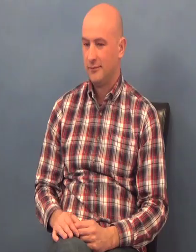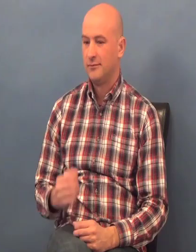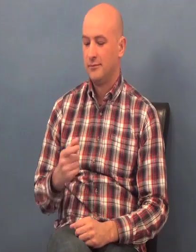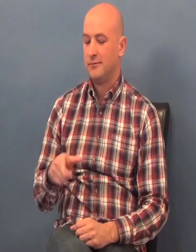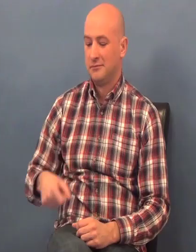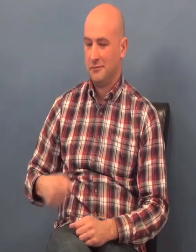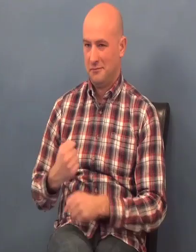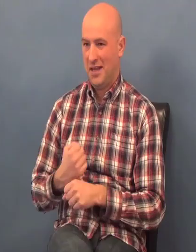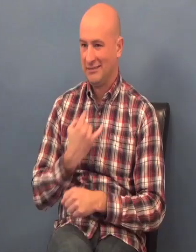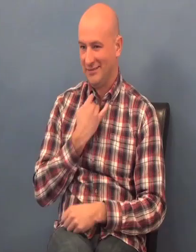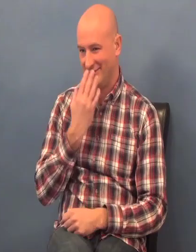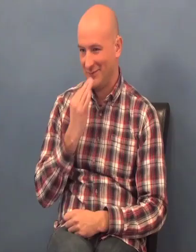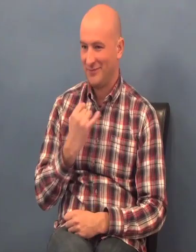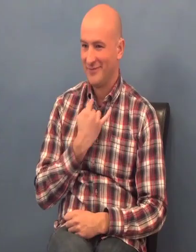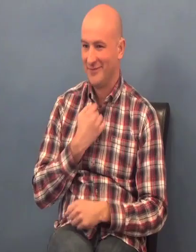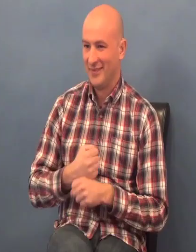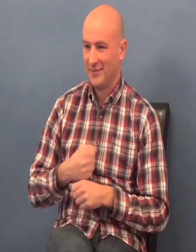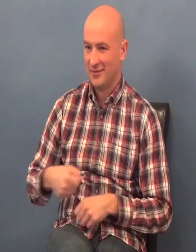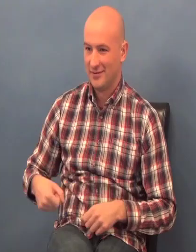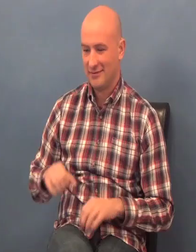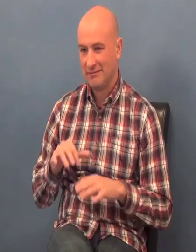Z walizką w ręku i z krawatem to wygląda jak do pracy.